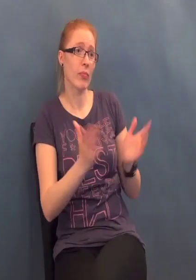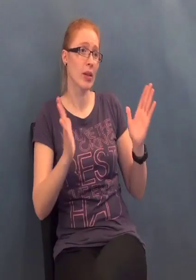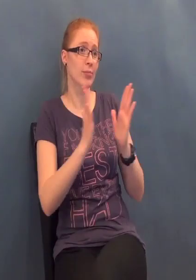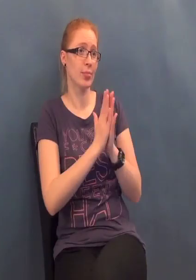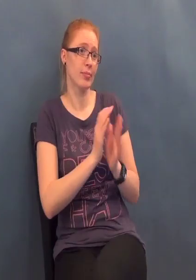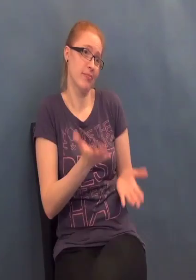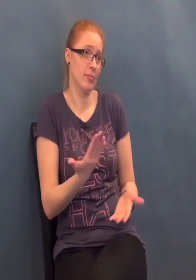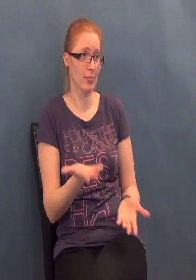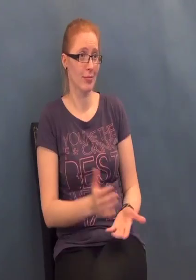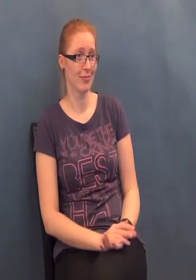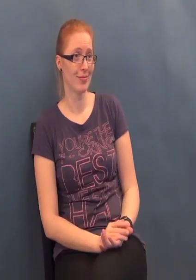Zgniotą ciebie i już.